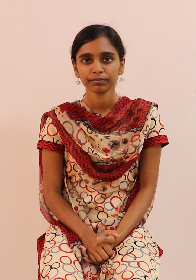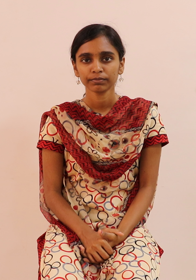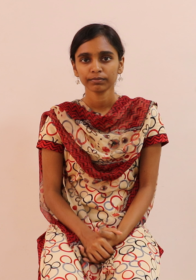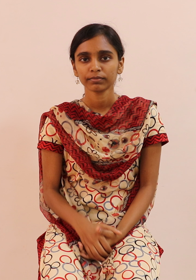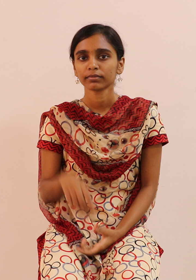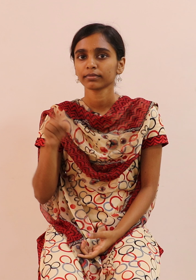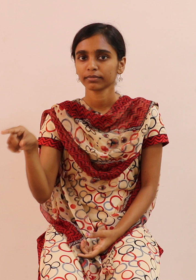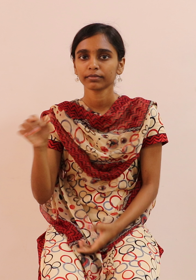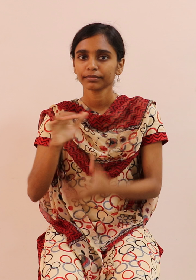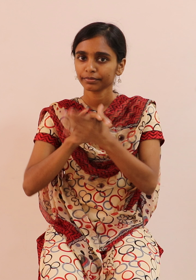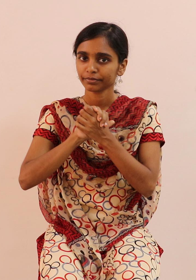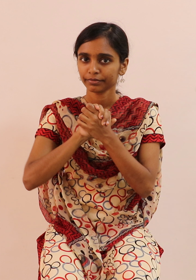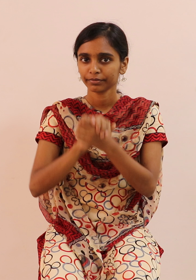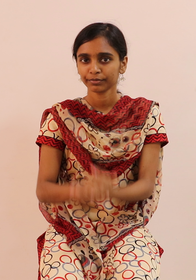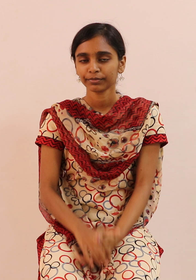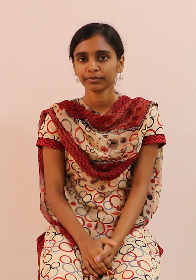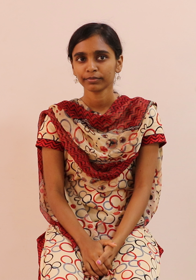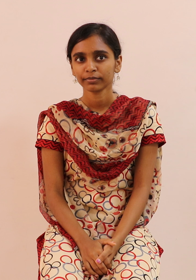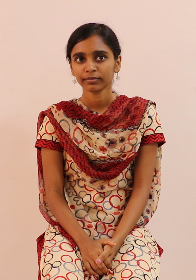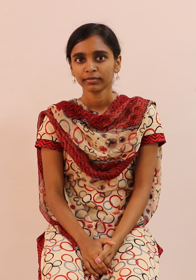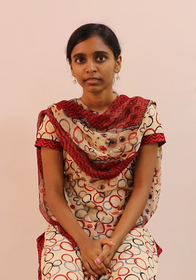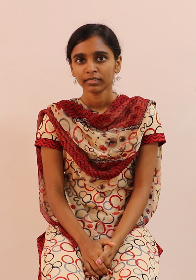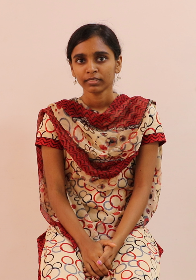he she is my friend